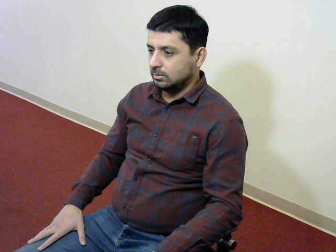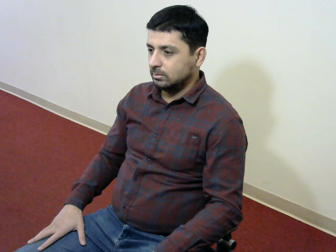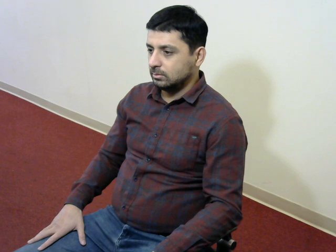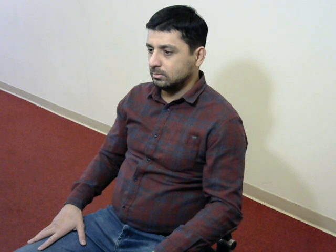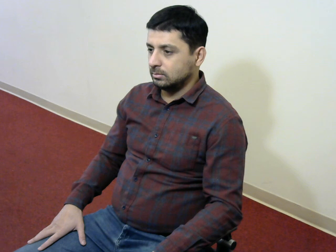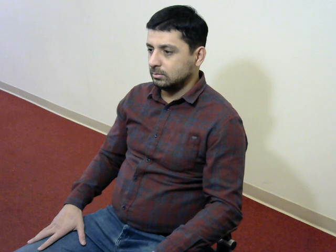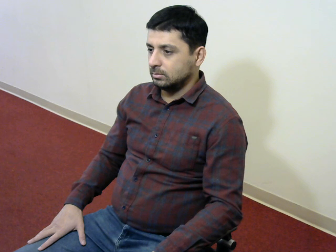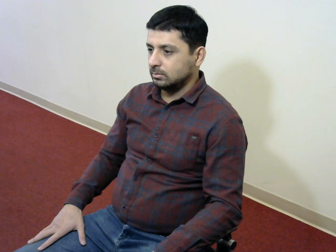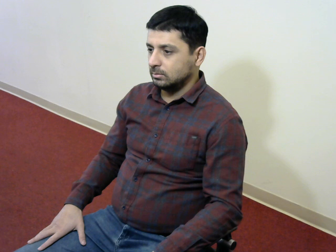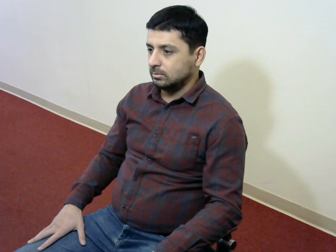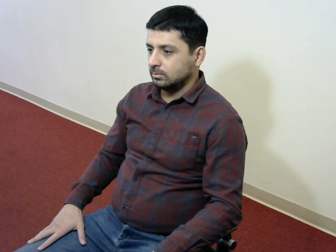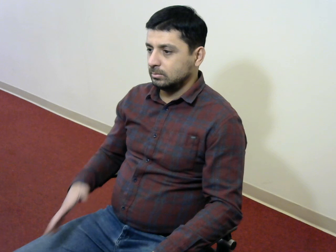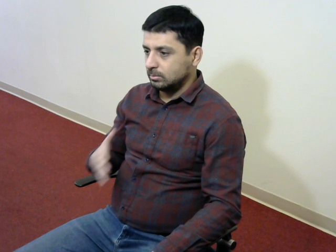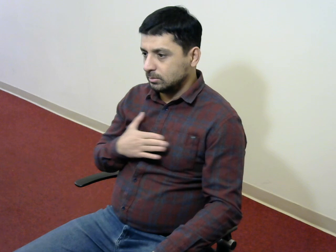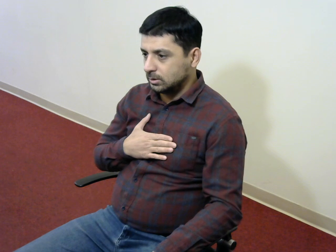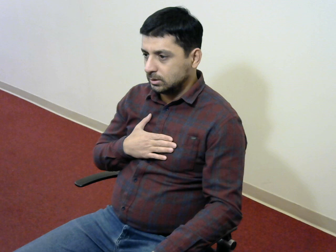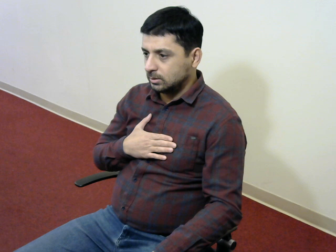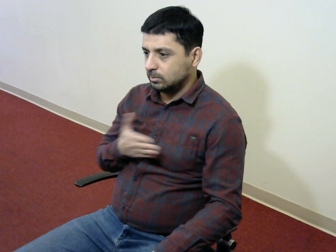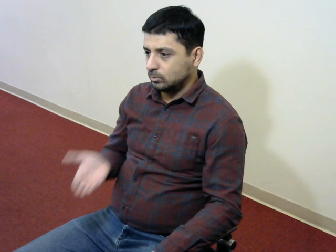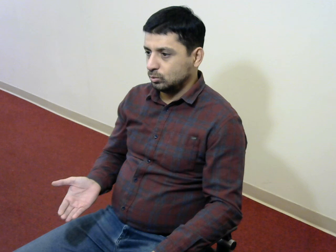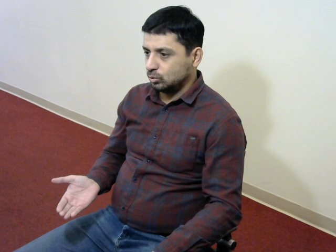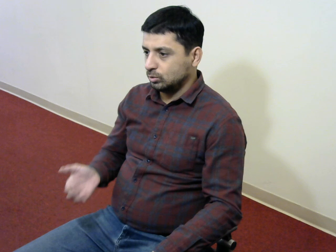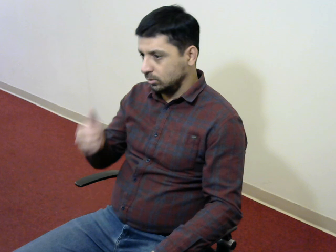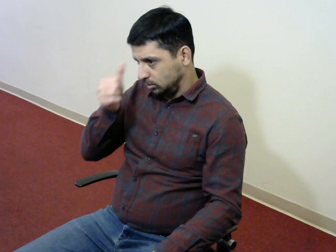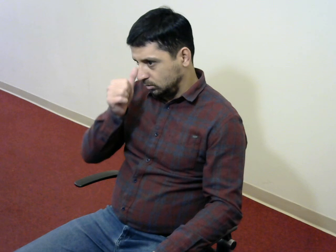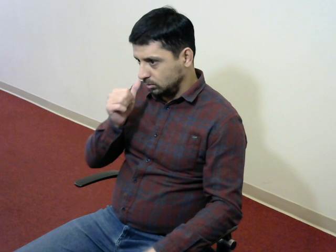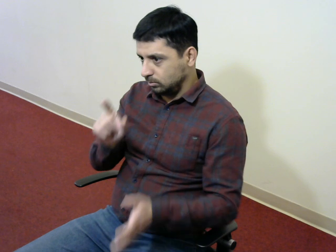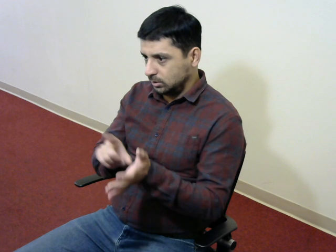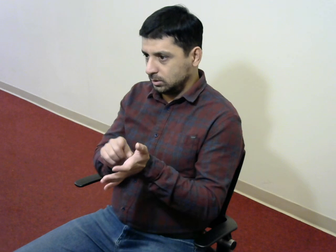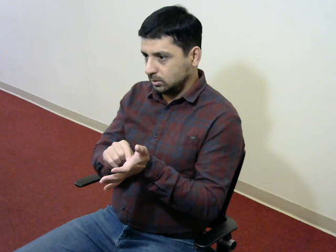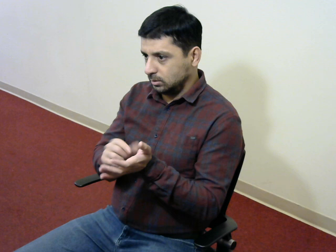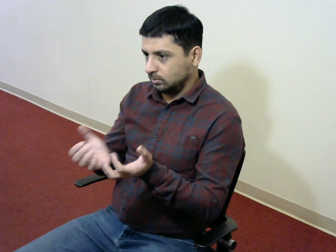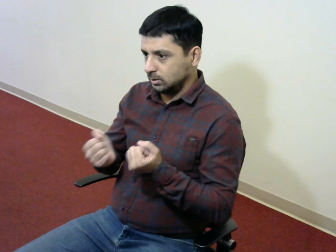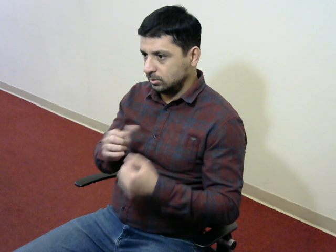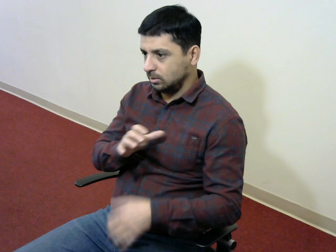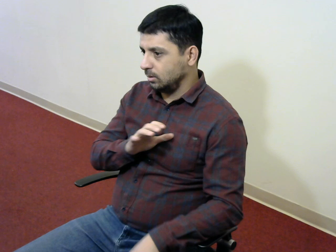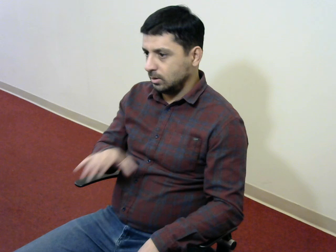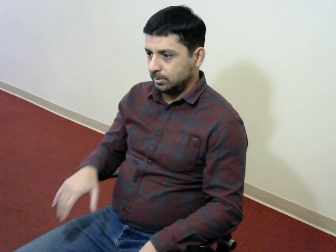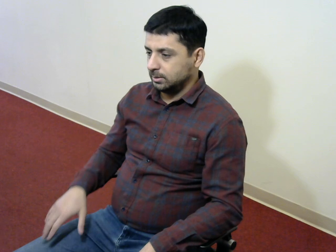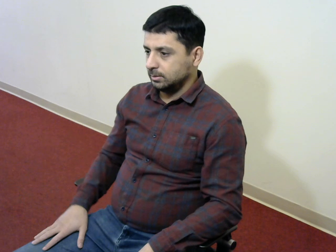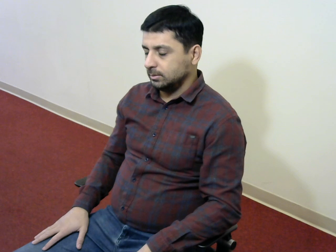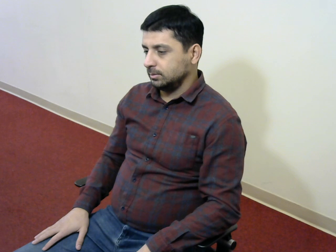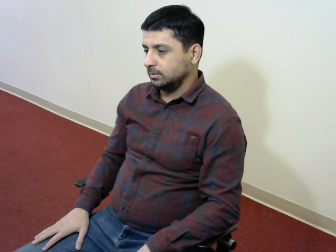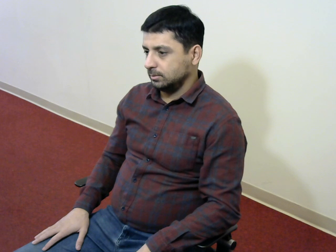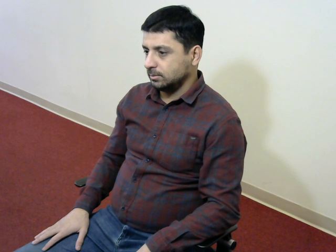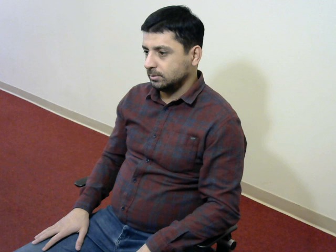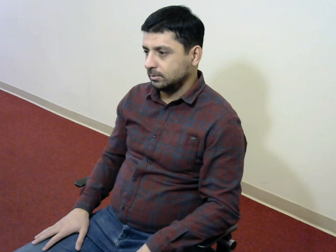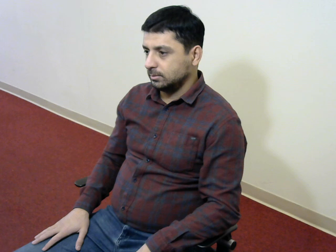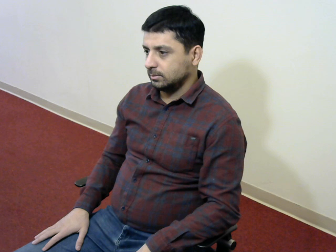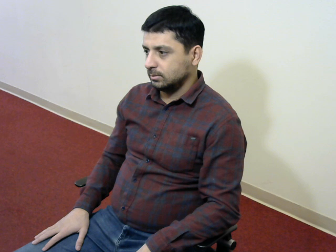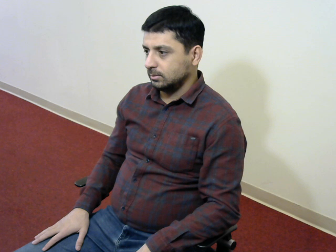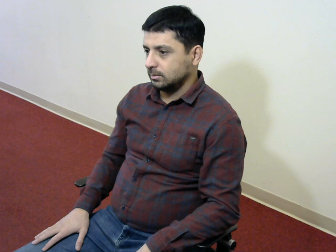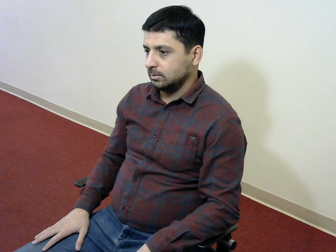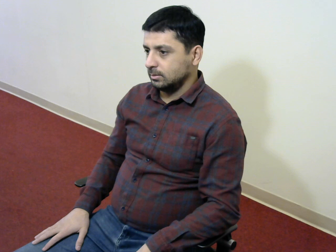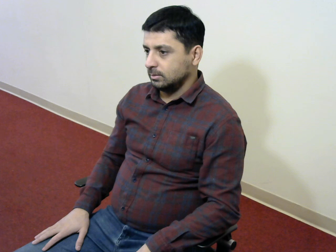Mən bu ay pensiya almamışam